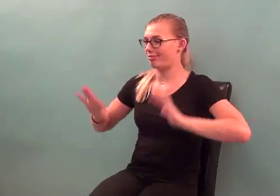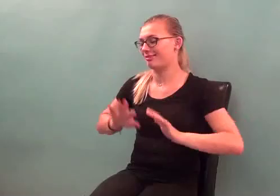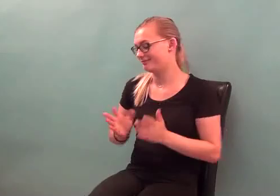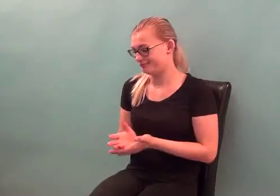I już.